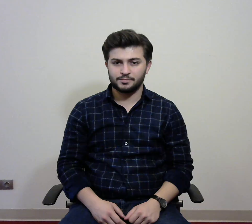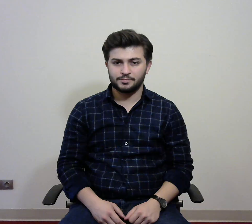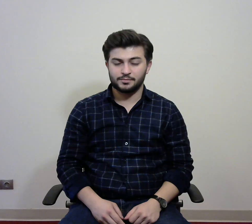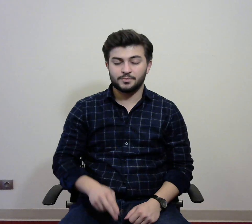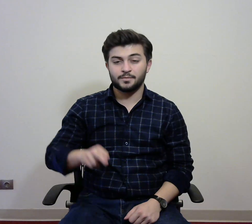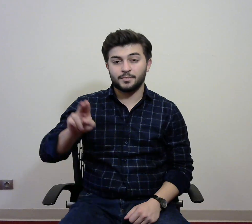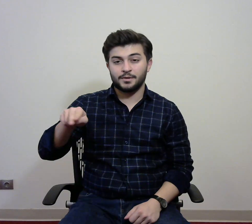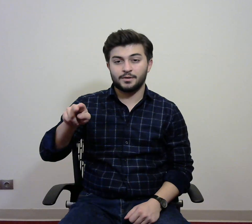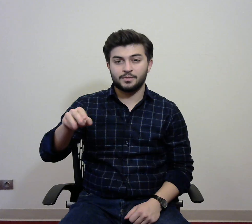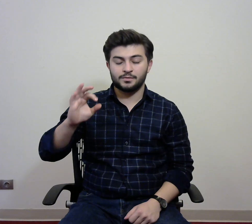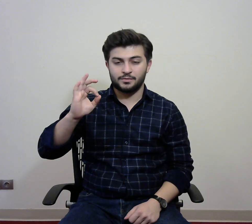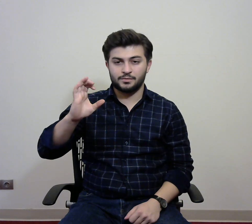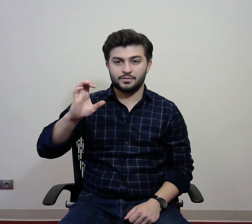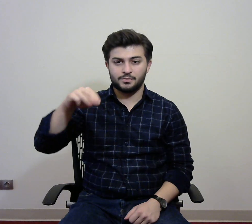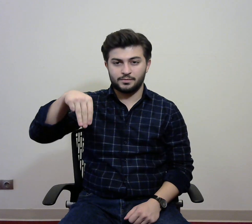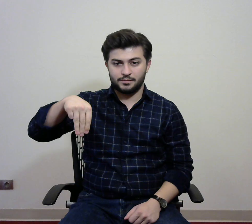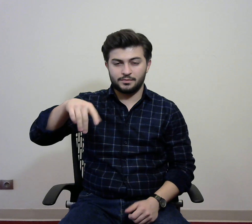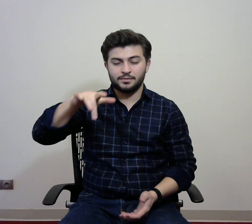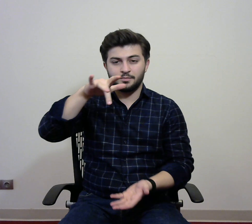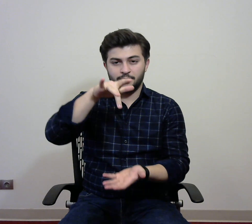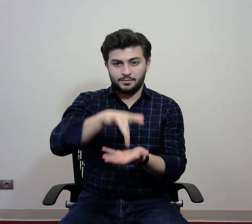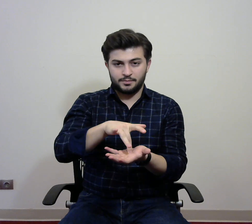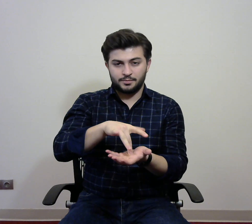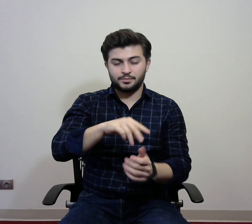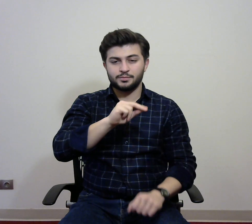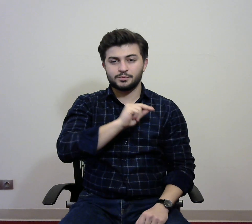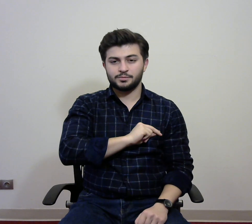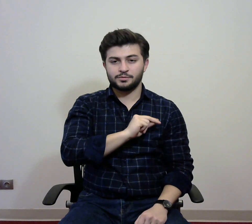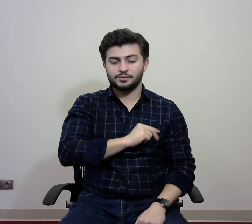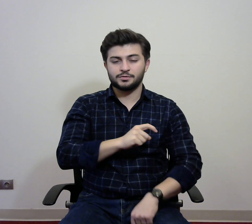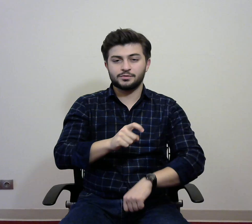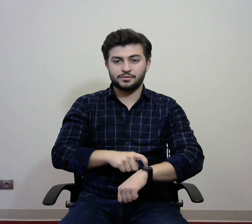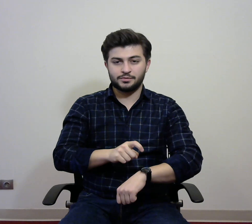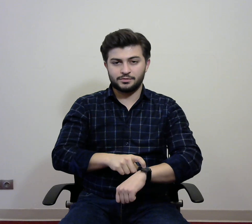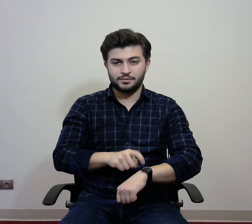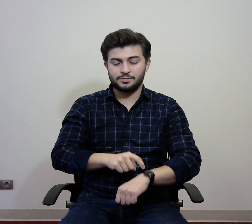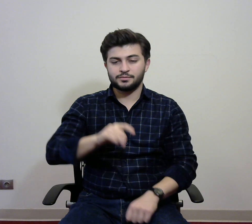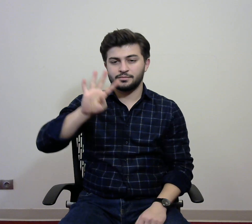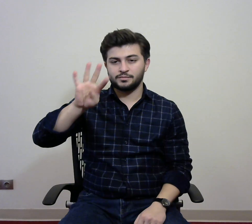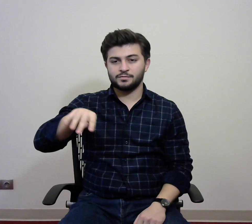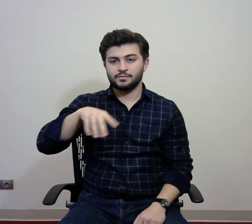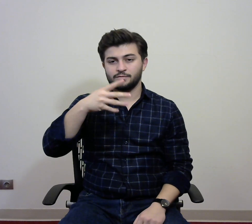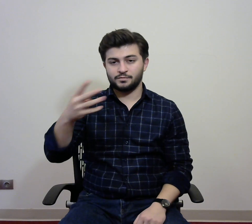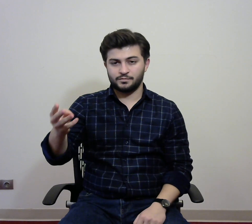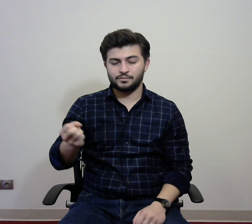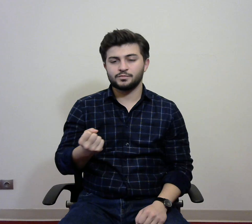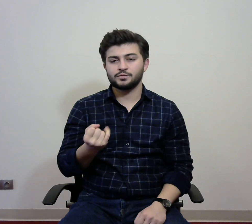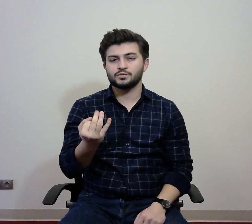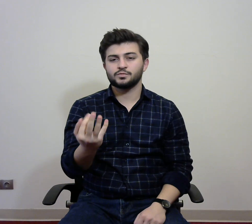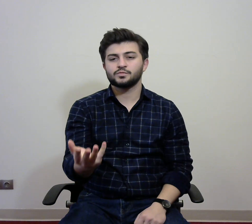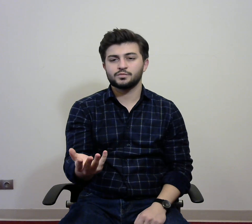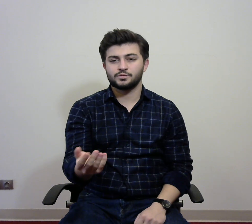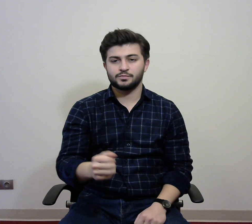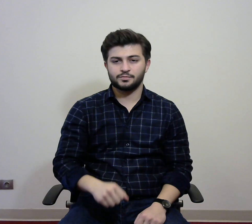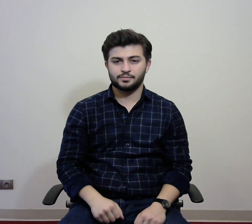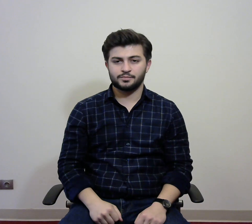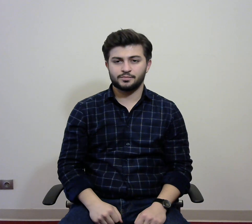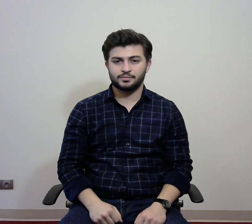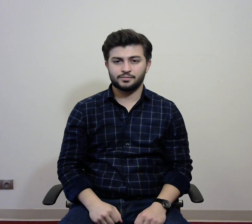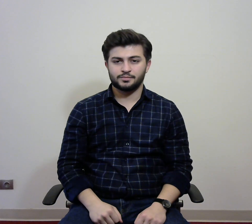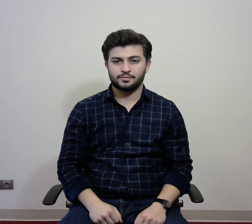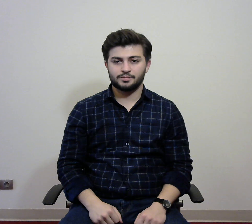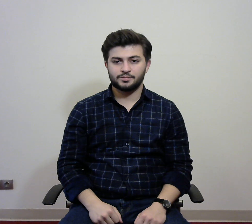DOST Mərkəzlərində iş saatı,qrafiki necədir?